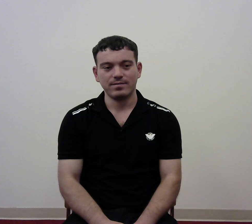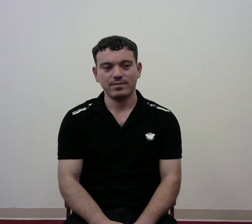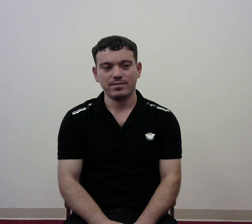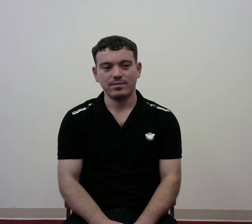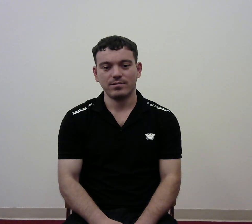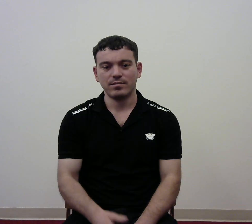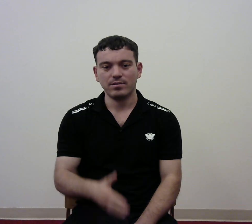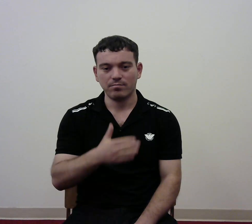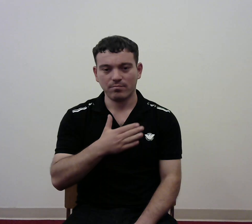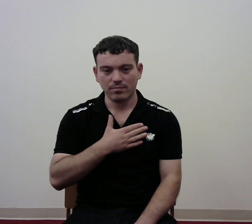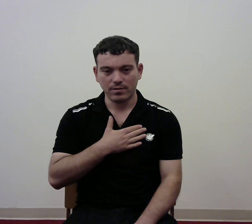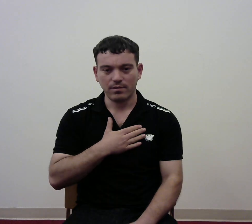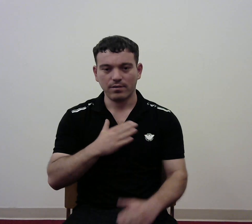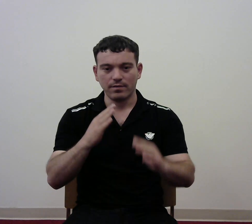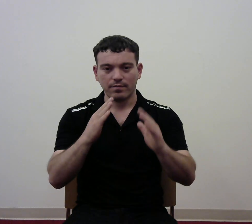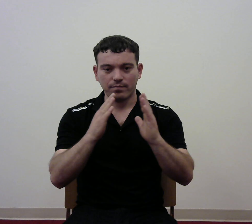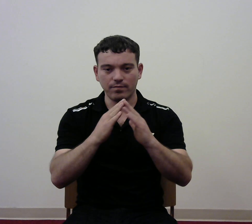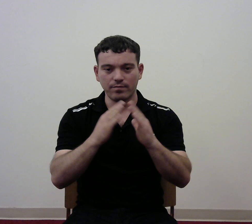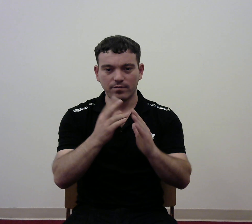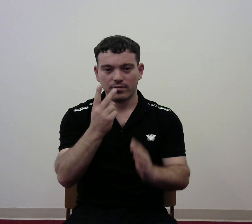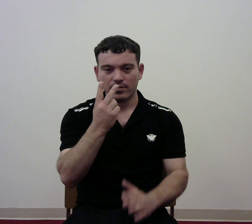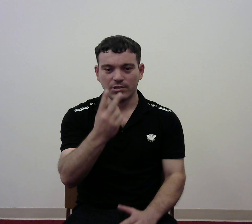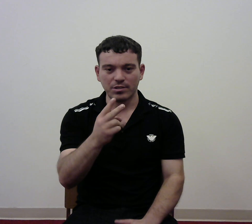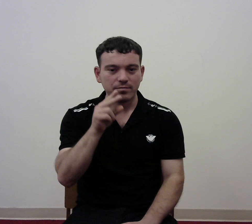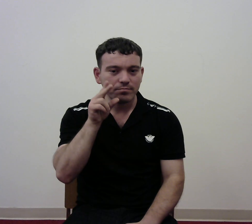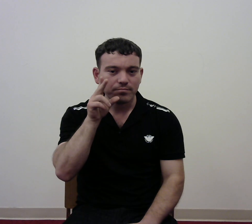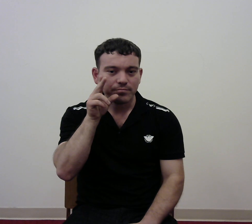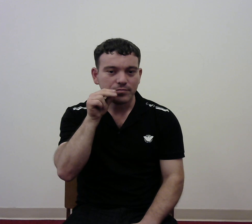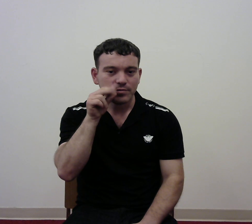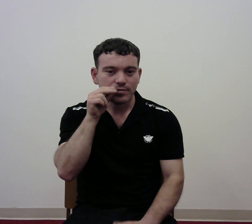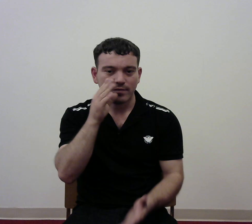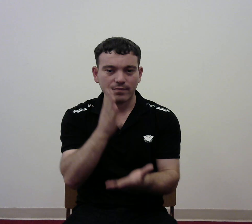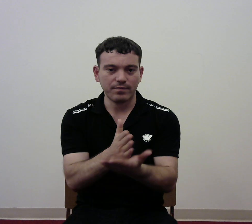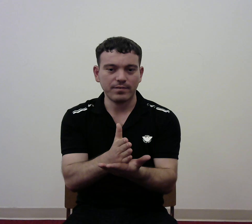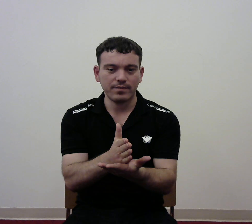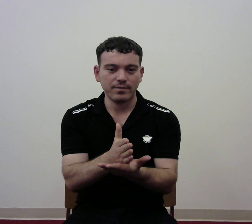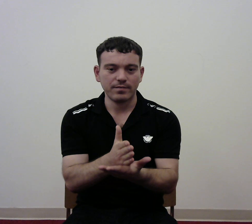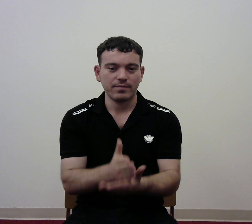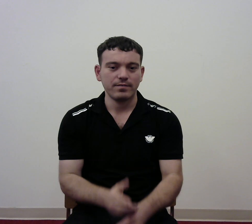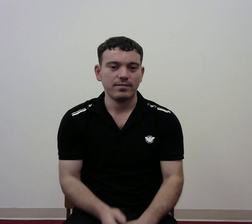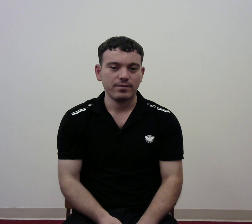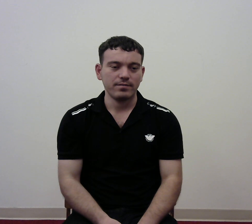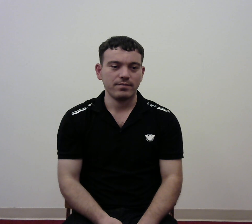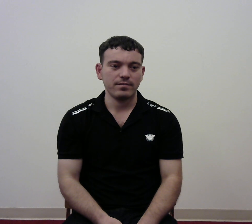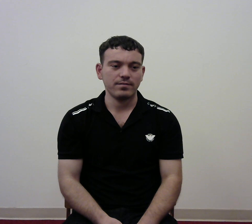Mənim evdə 2 pişiyim var